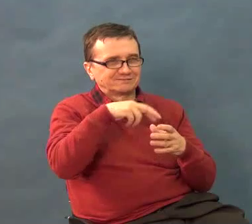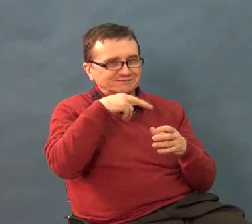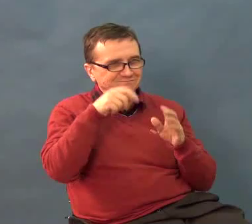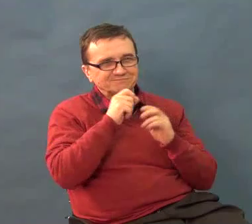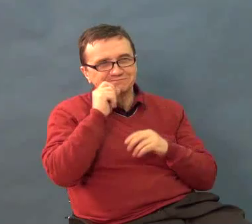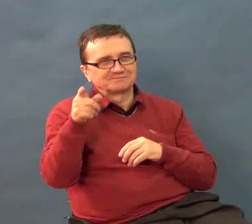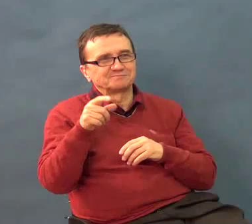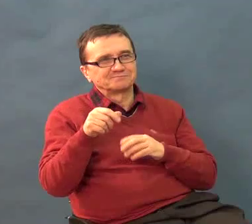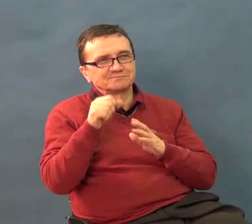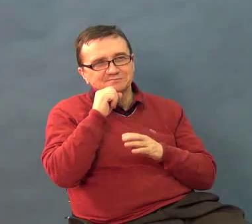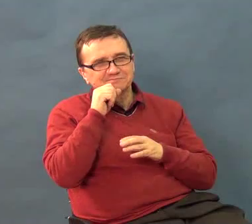Poskarżyła się babci.